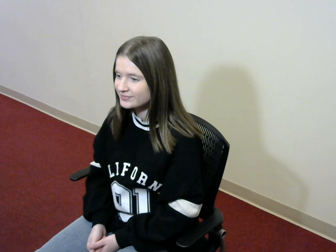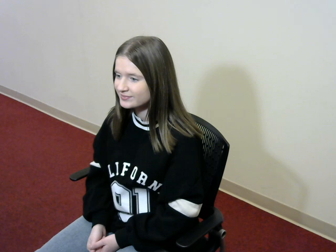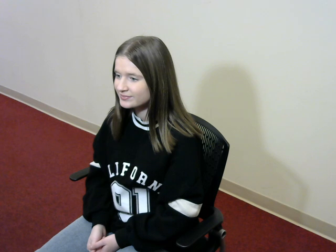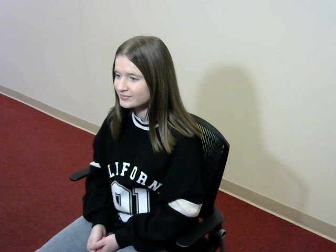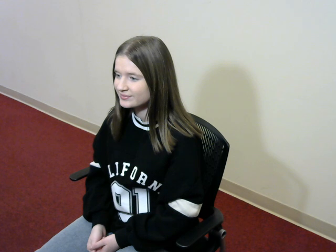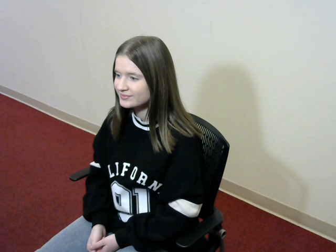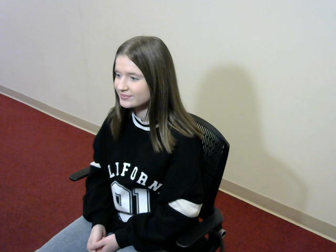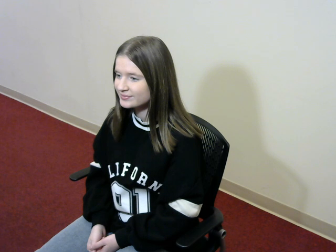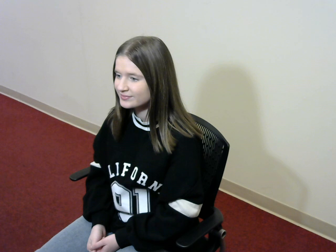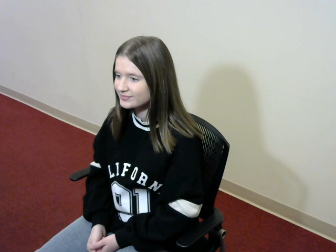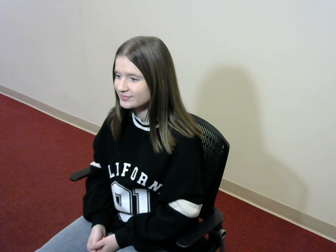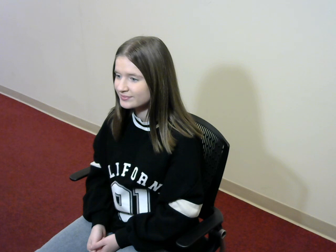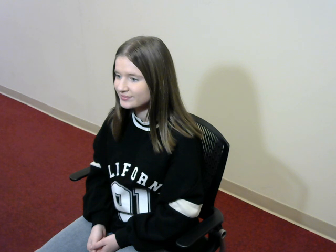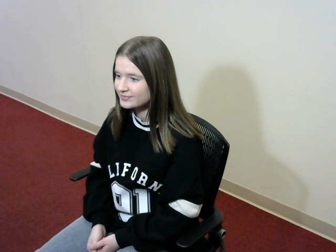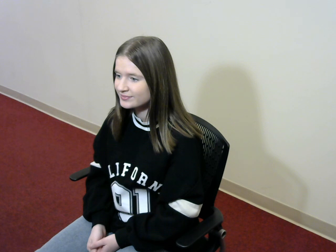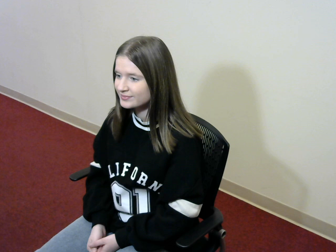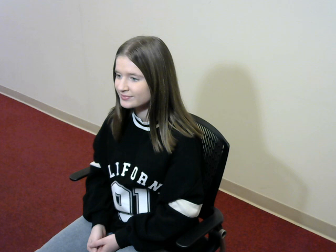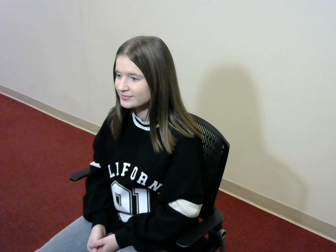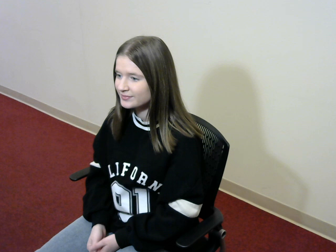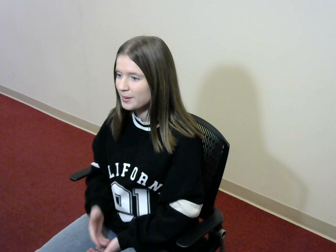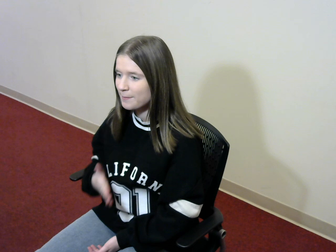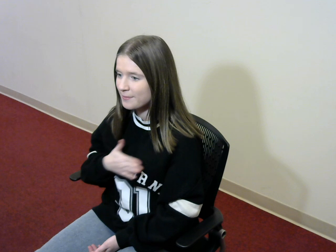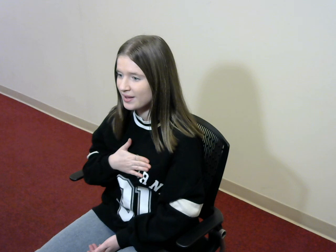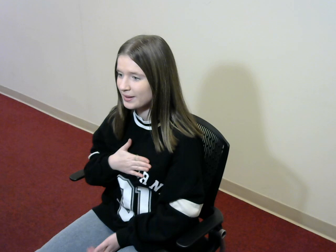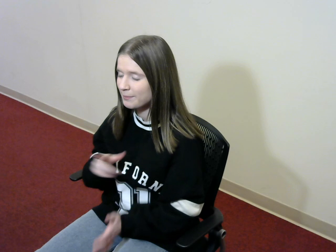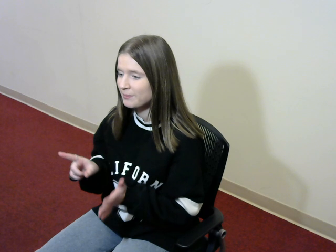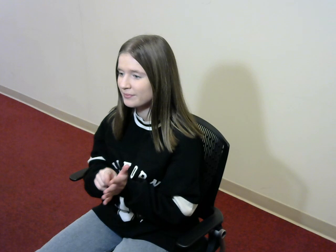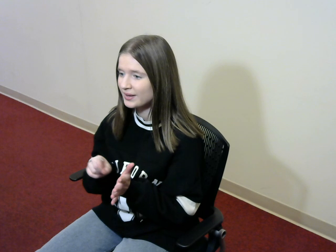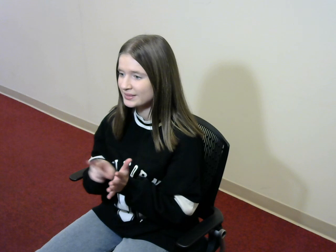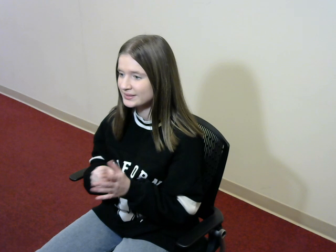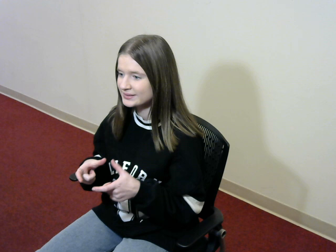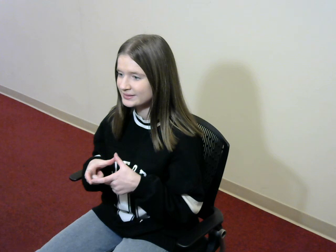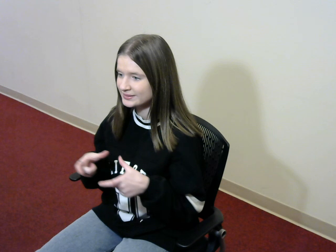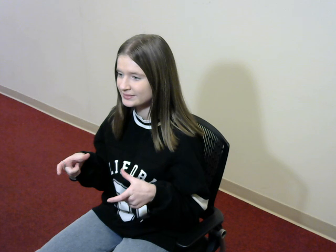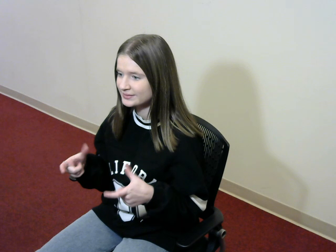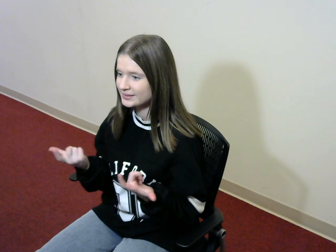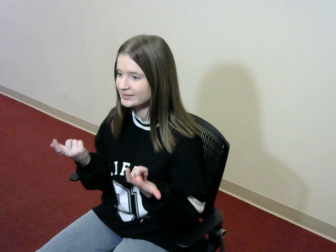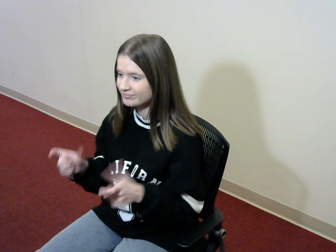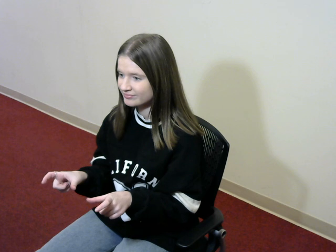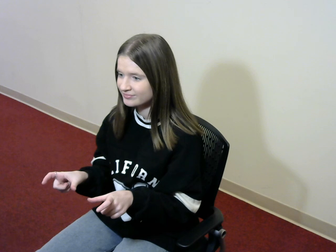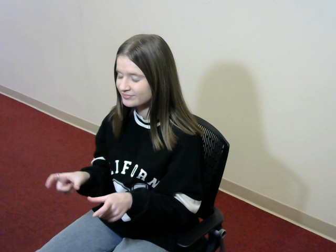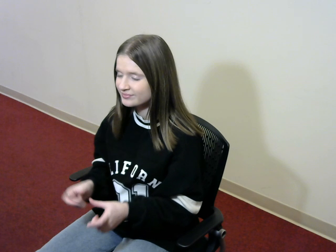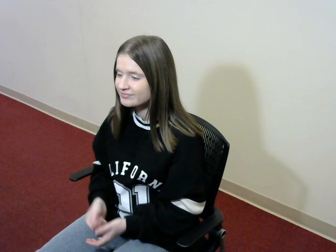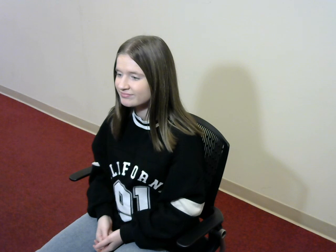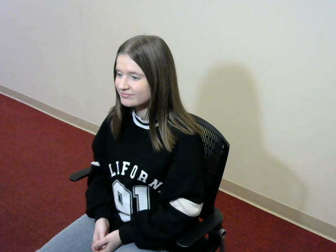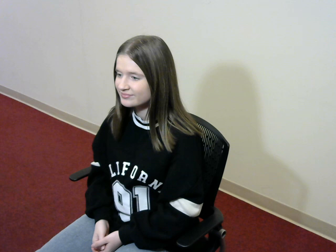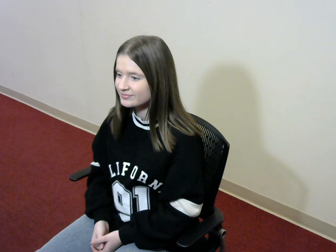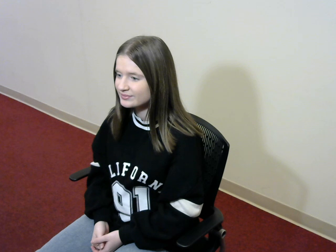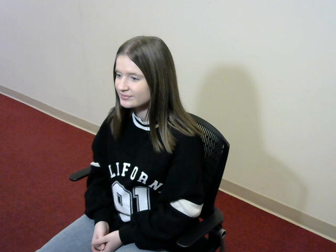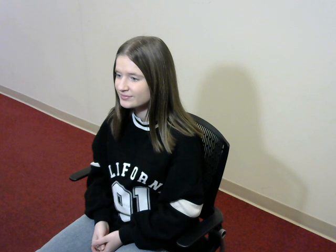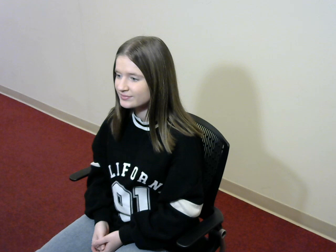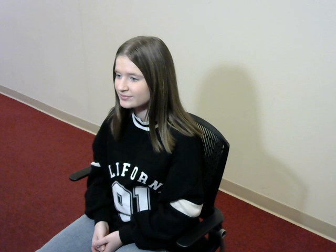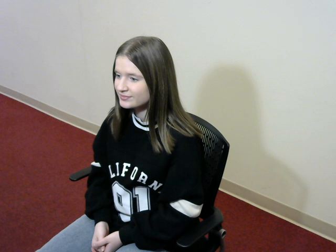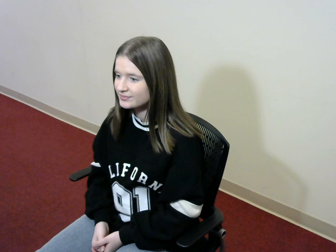Mənim pensiya kartım bloklanıb